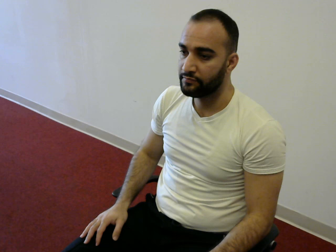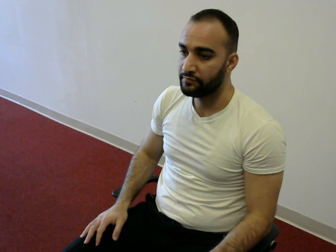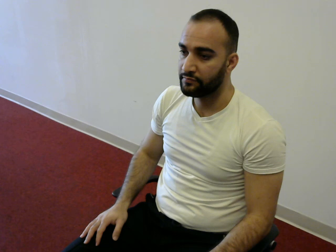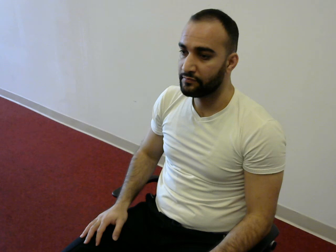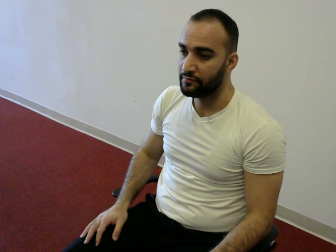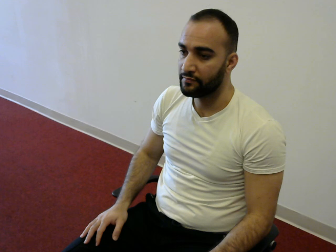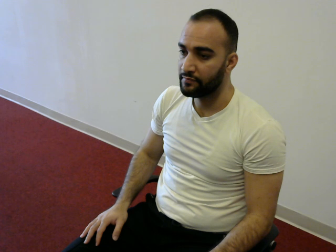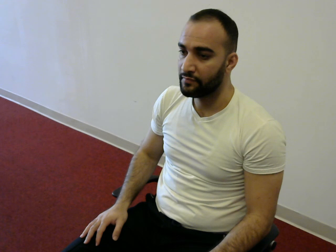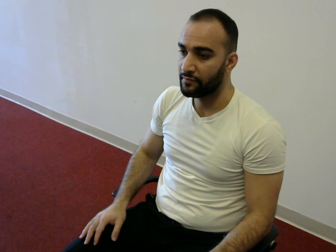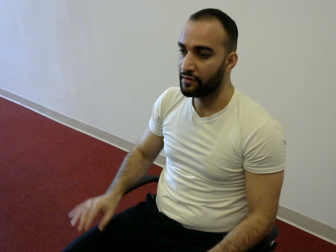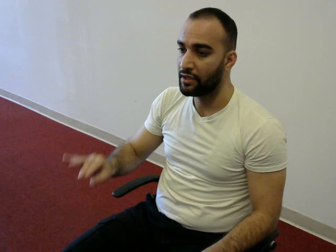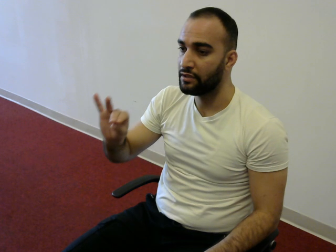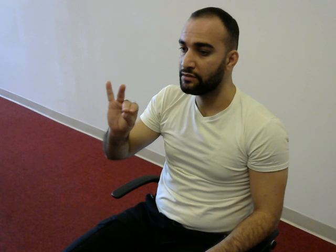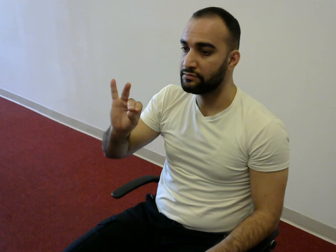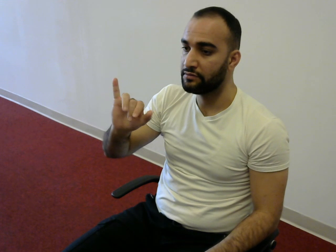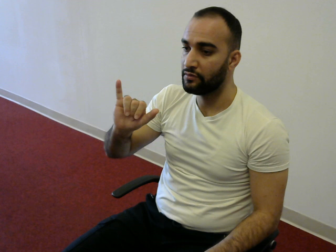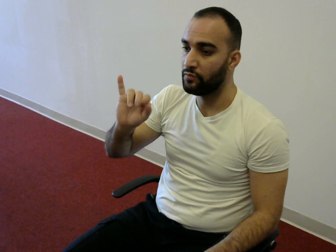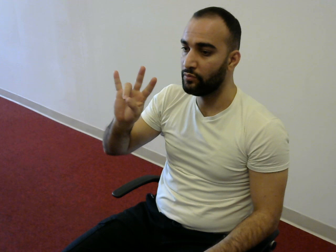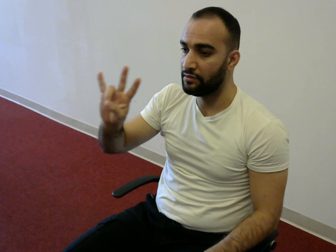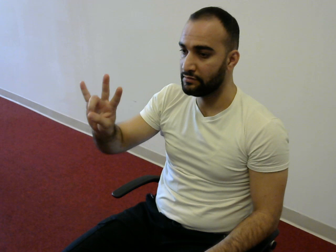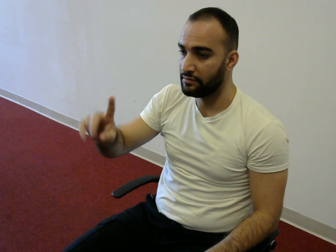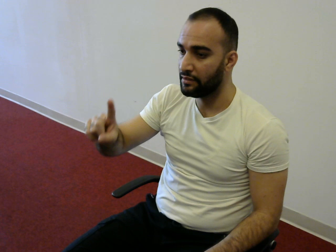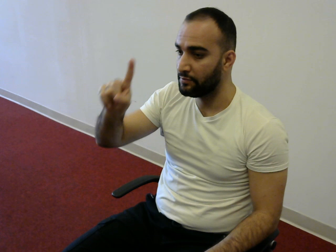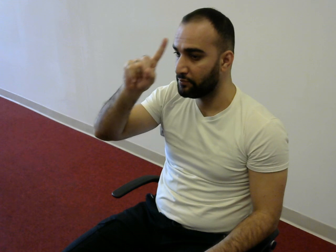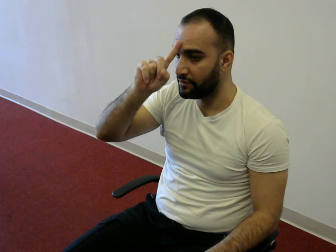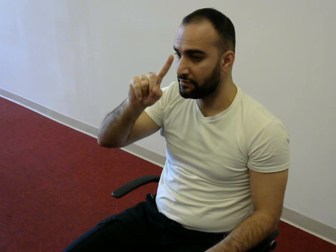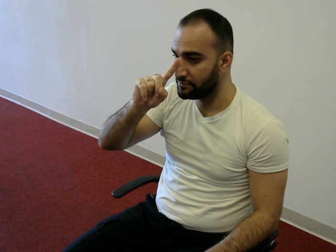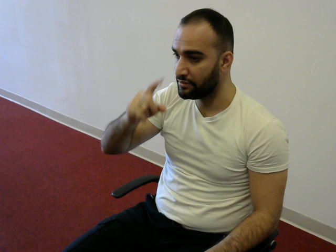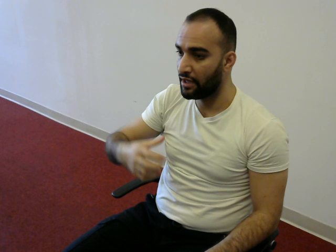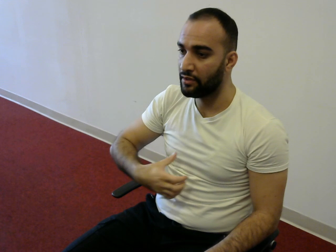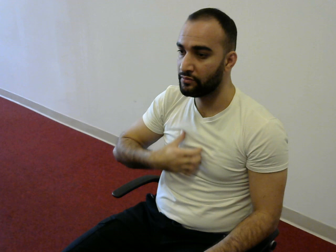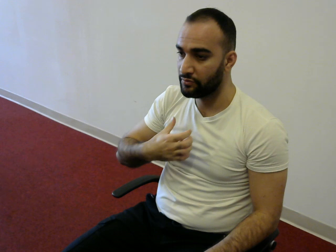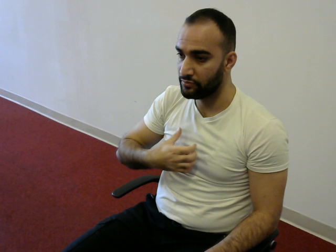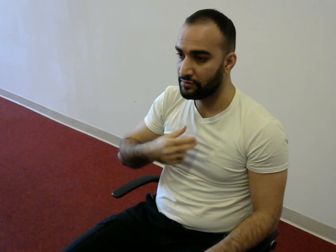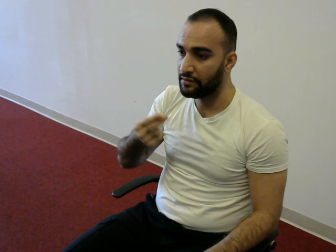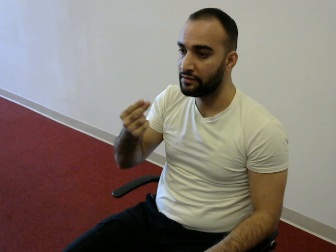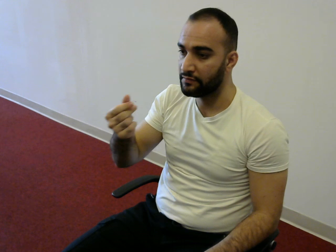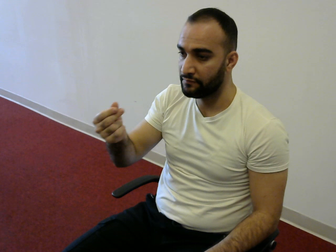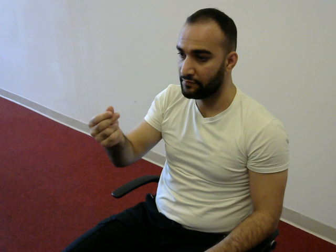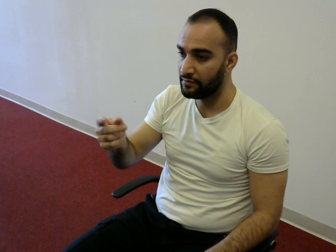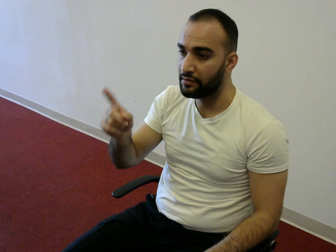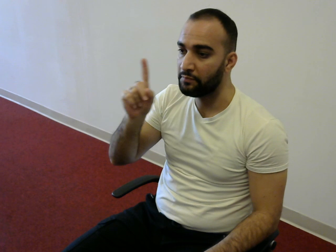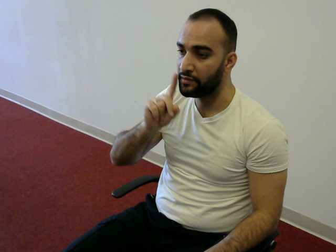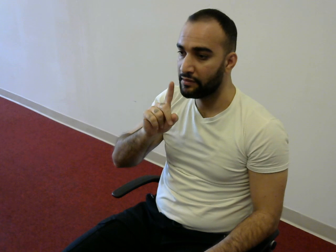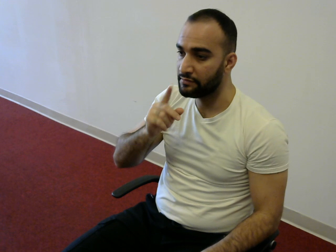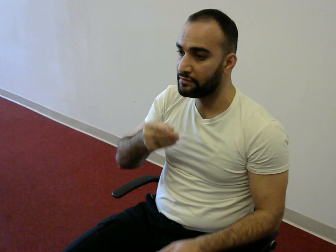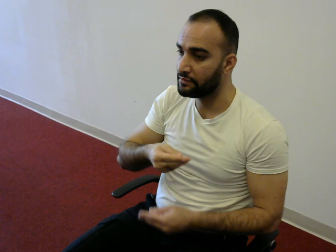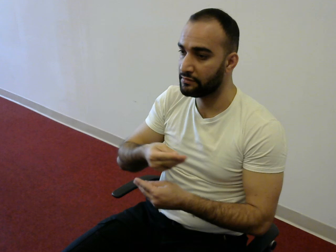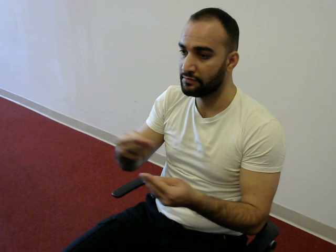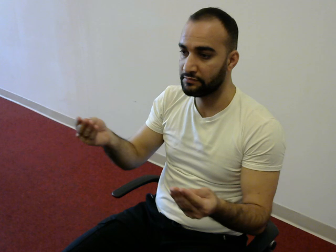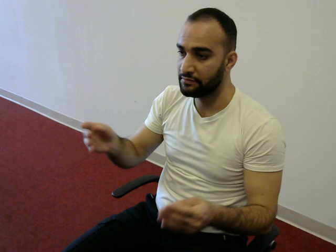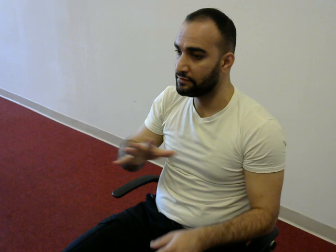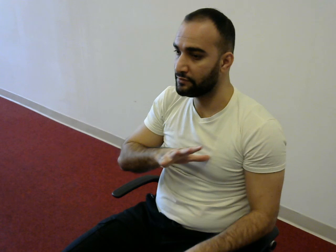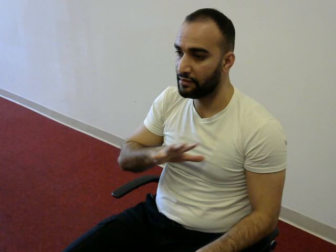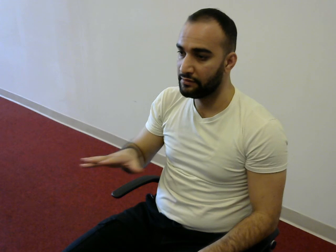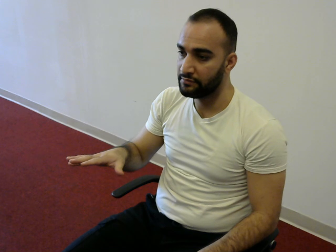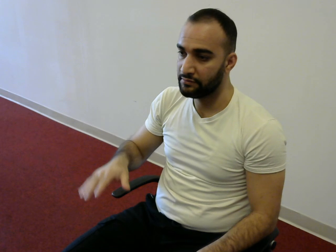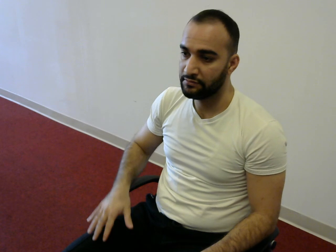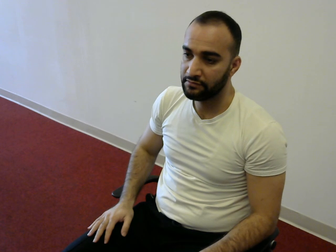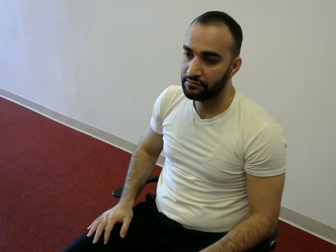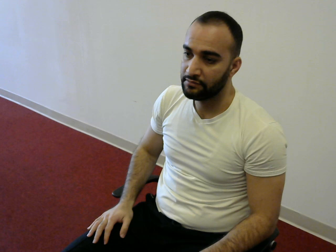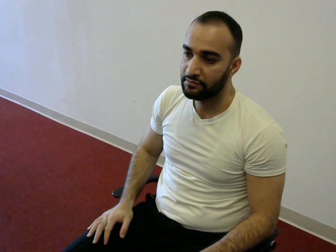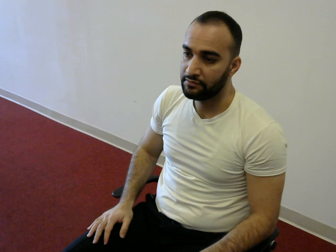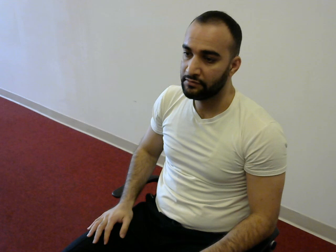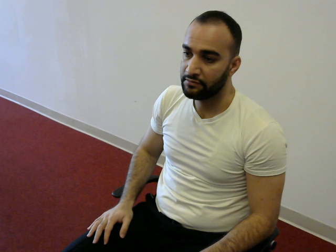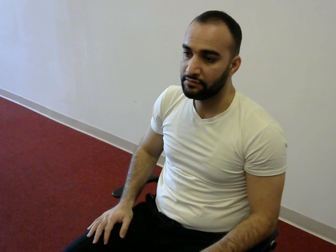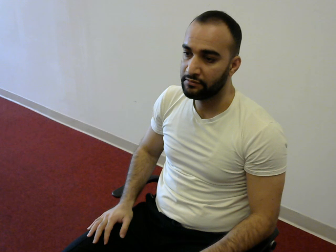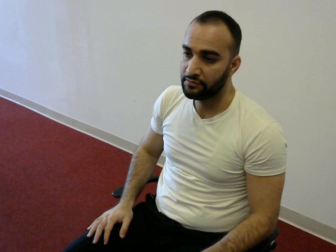İyun ayının sosial müavinətləri hələ ki, ödənilməyib